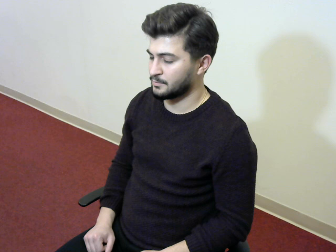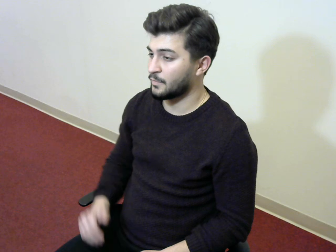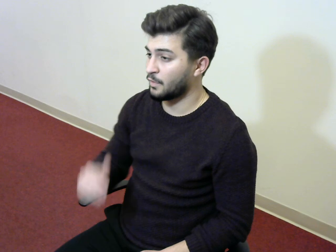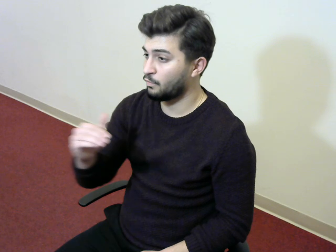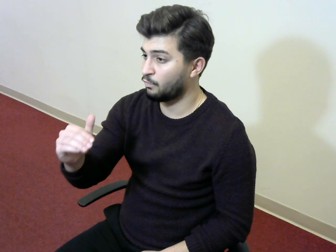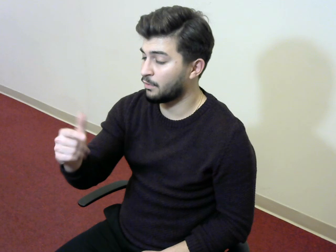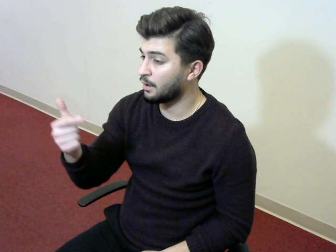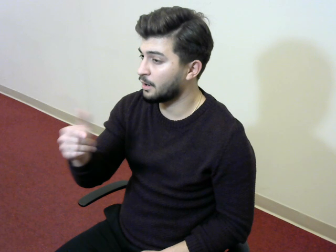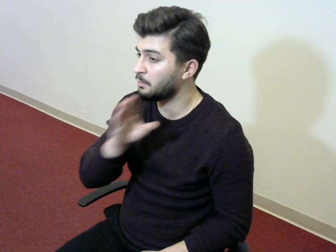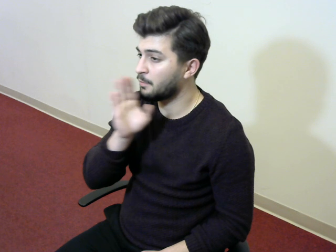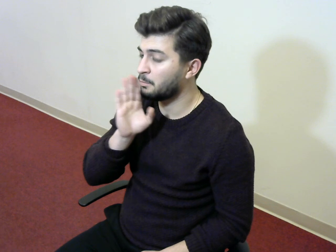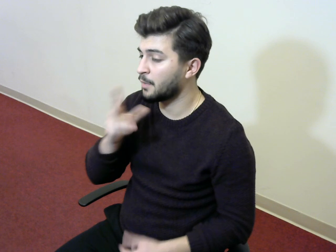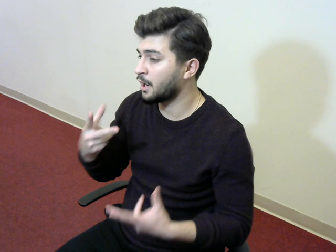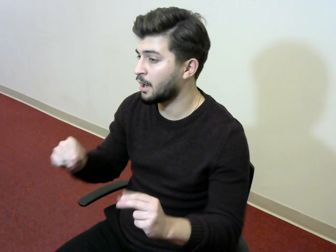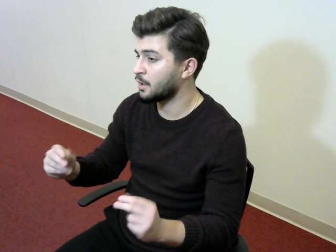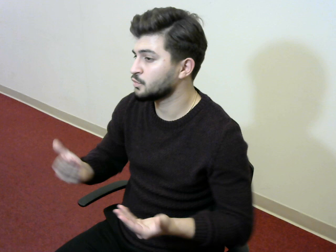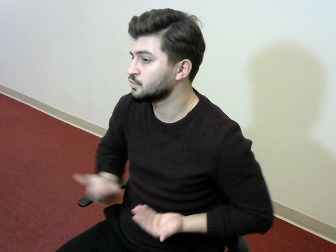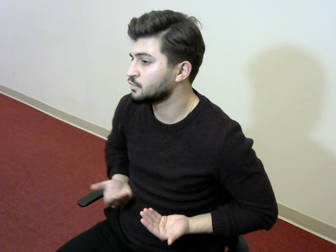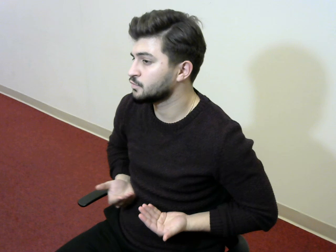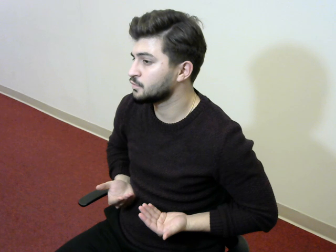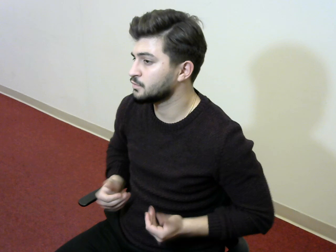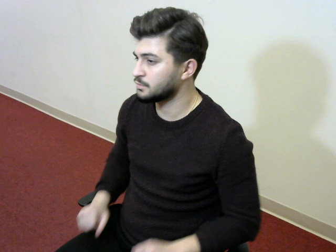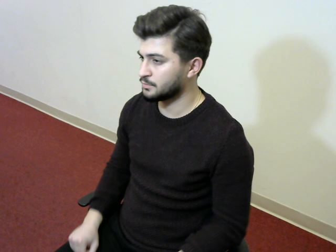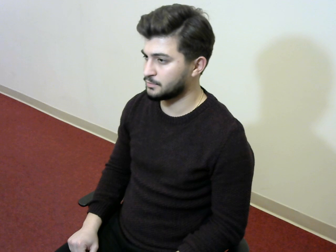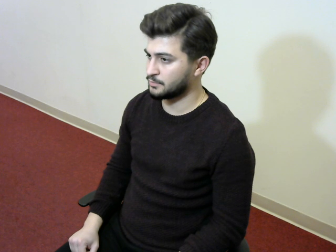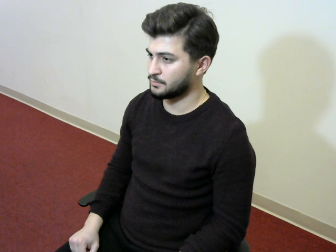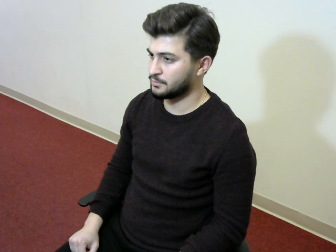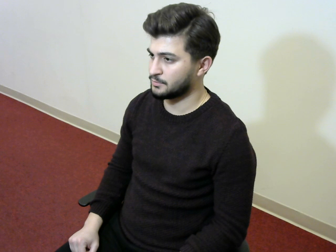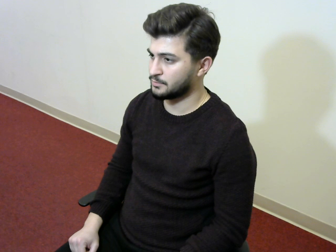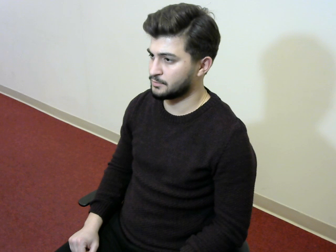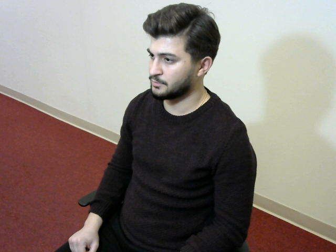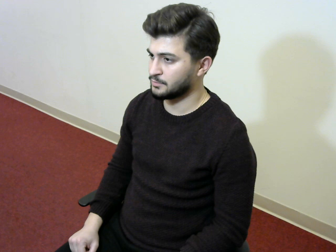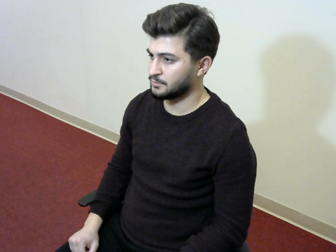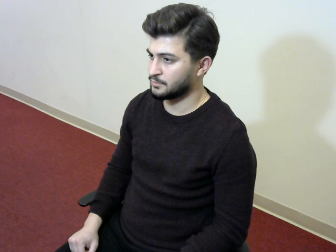Sənin qayınanan harda yaşayır?